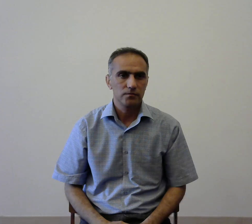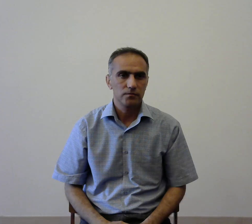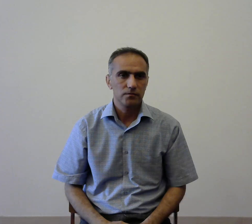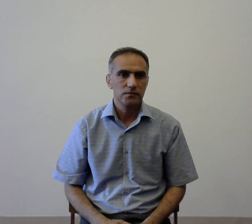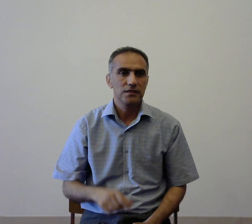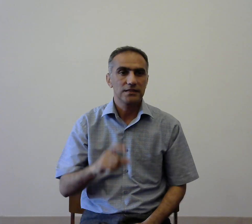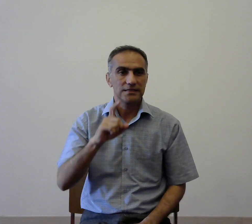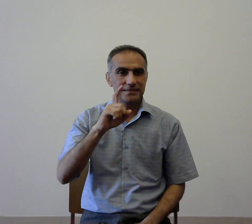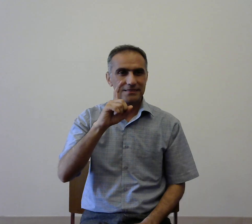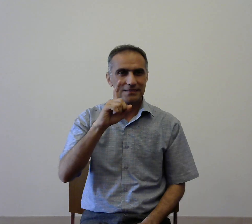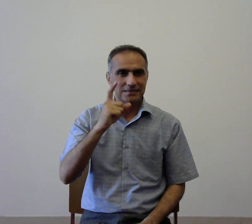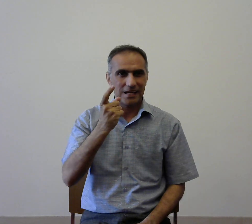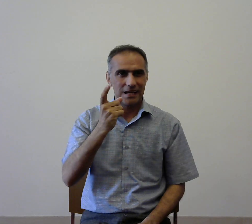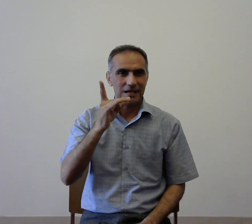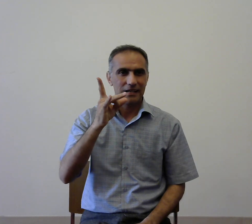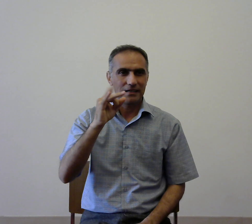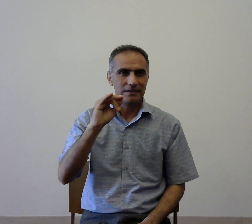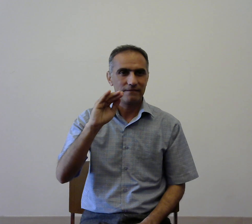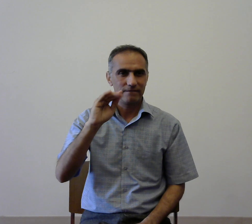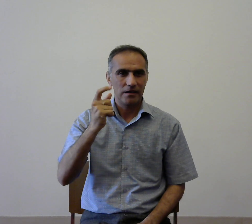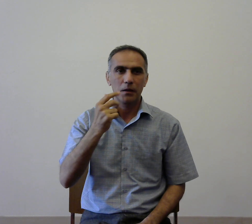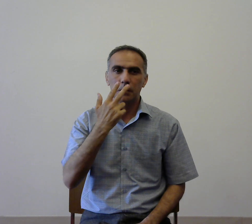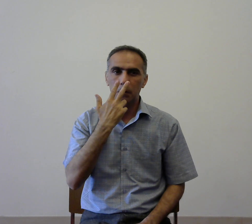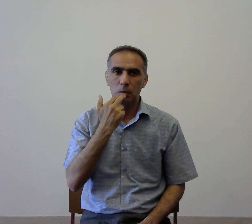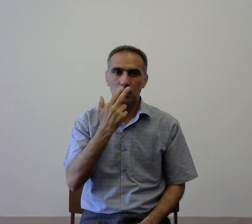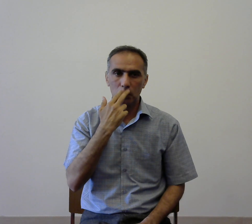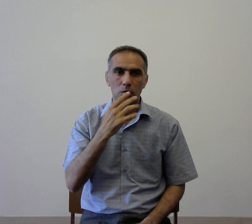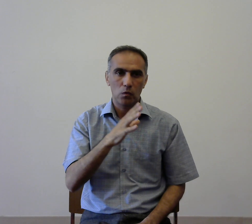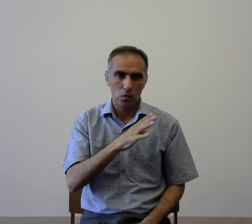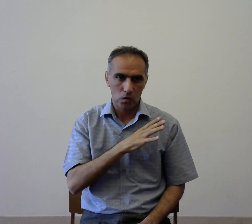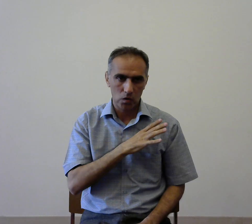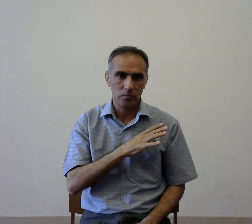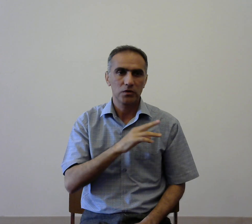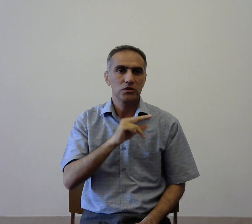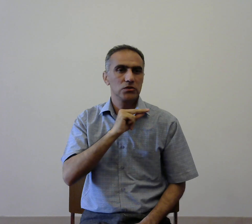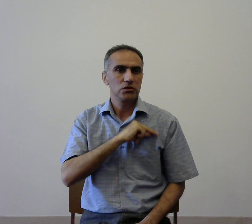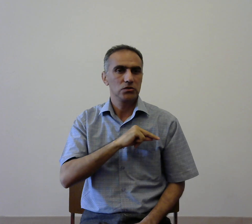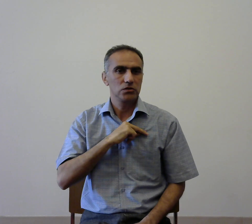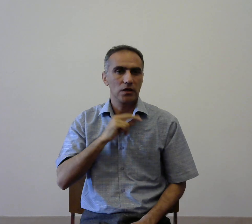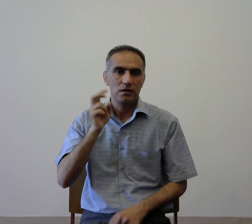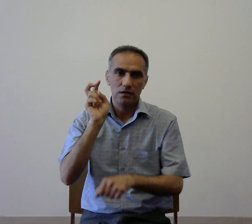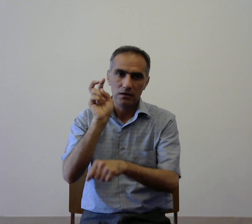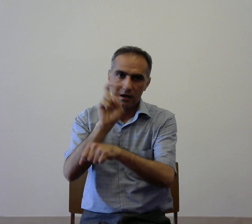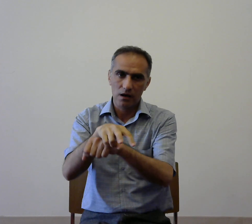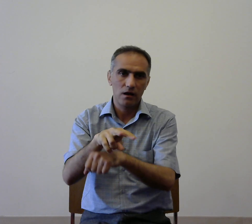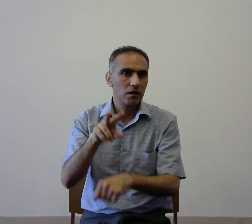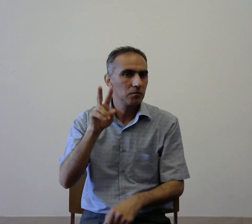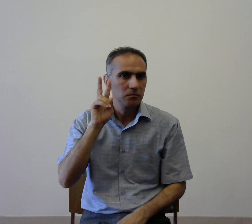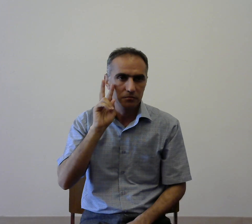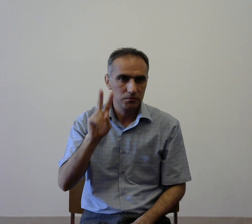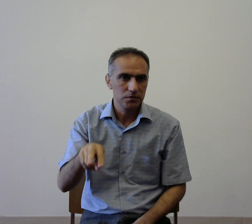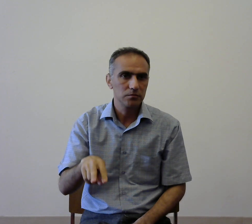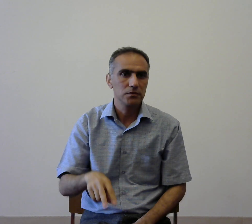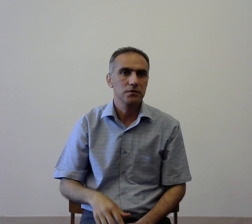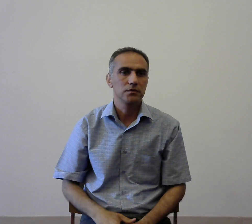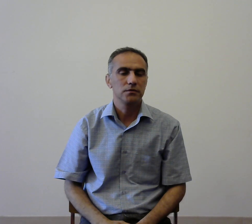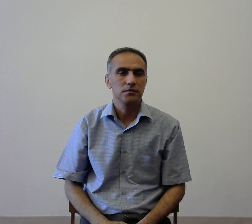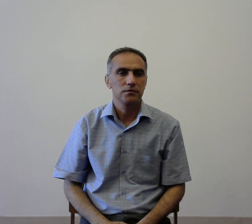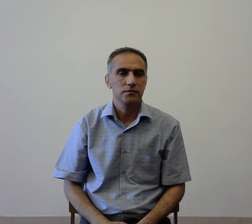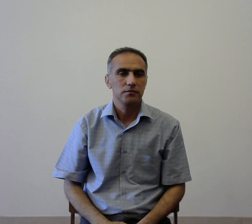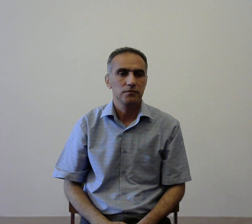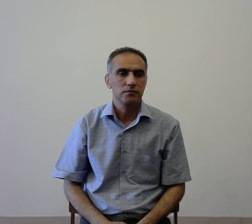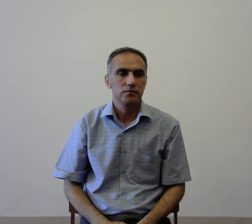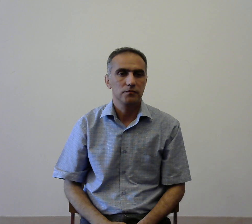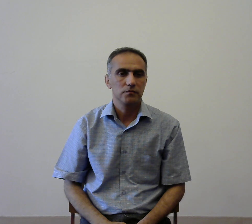Zərifə qrip olub, işə gələ bilmir